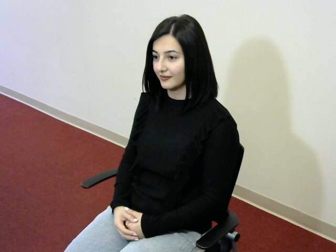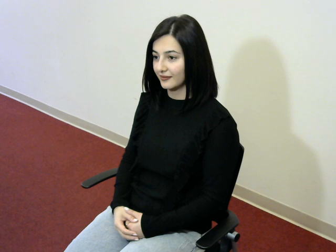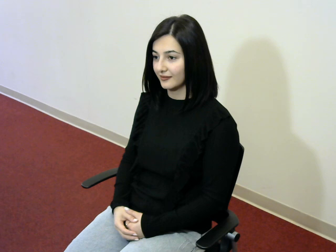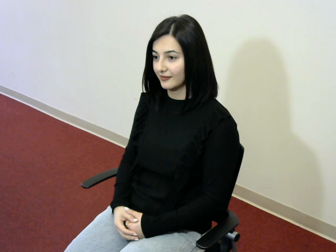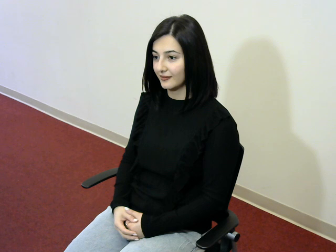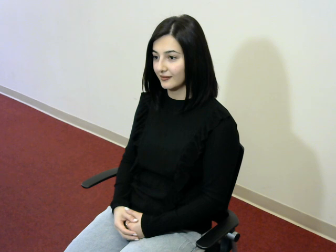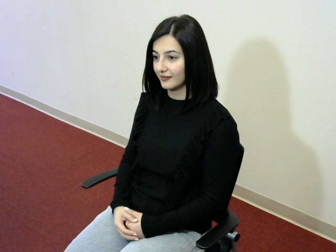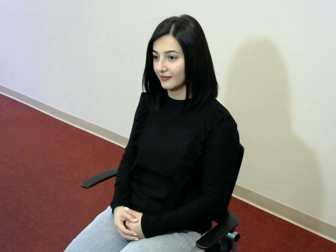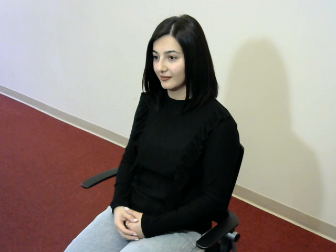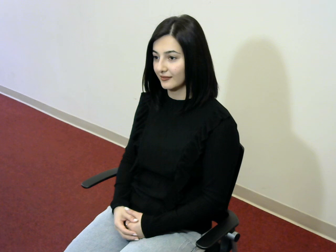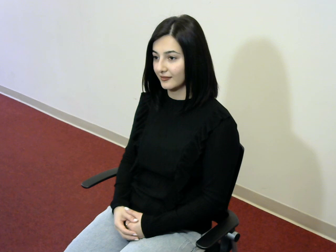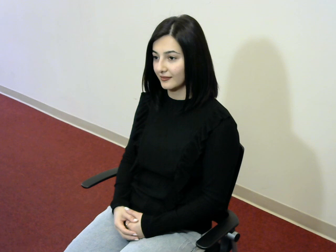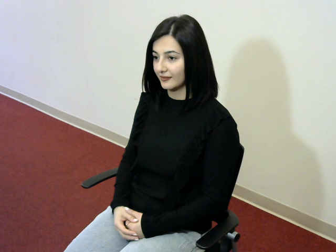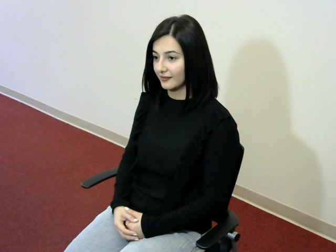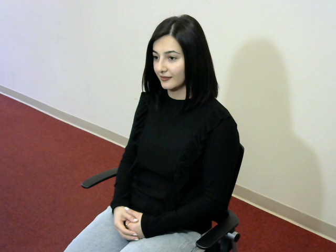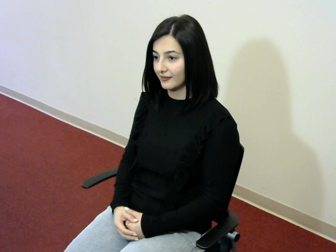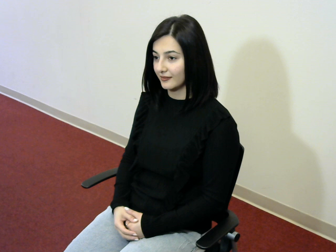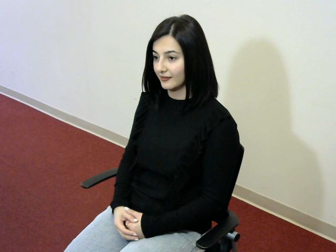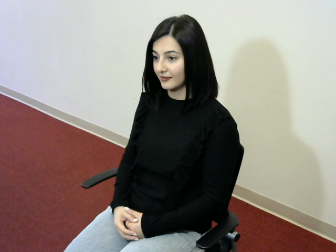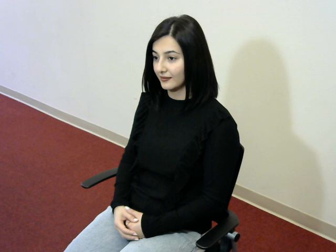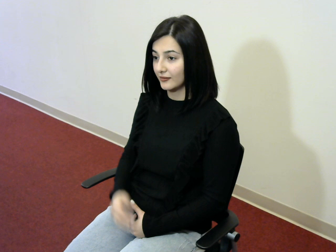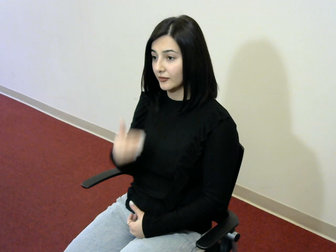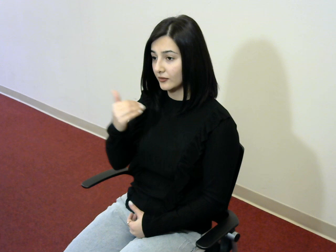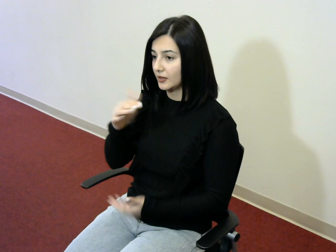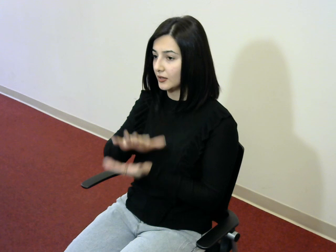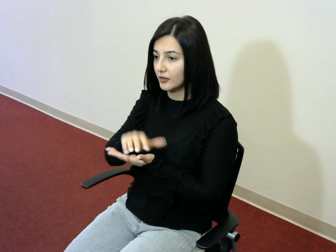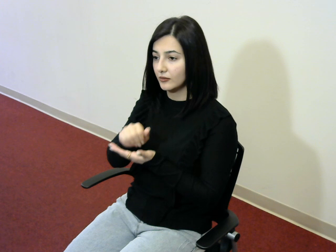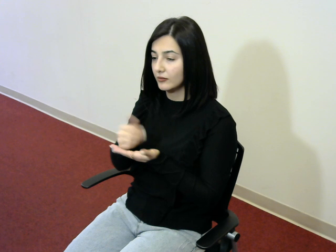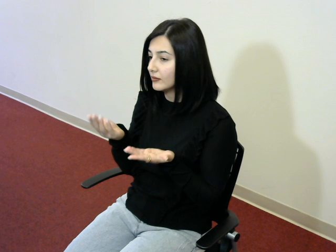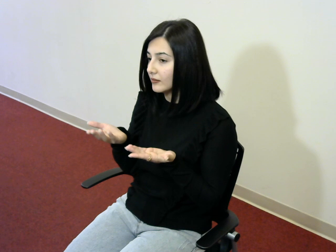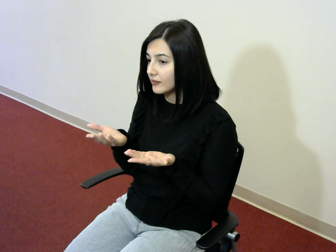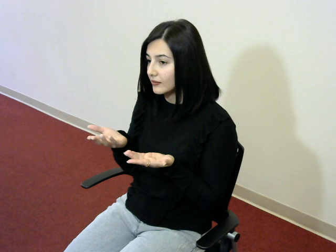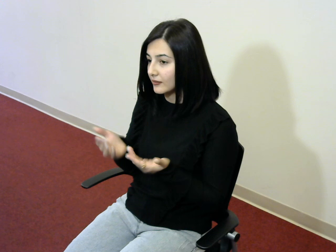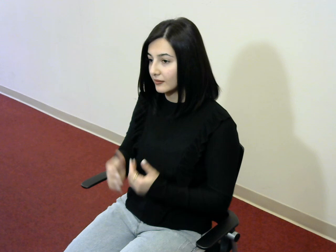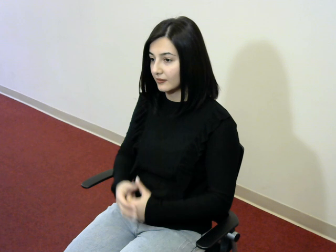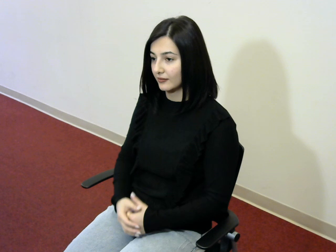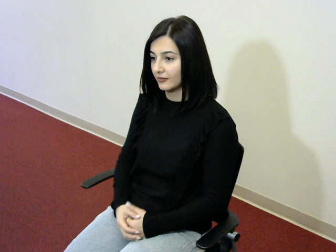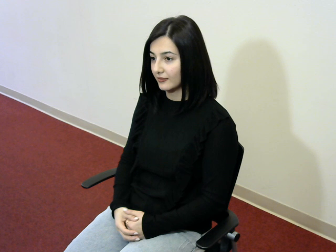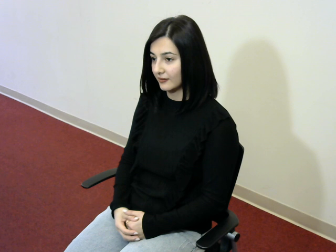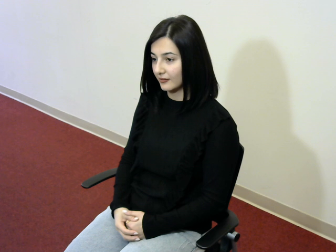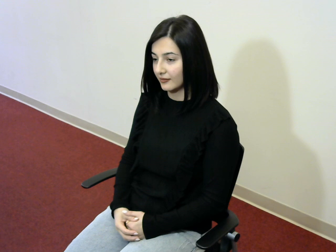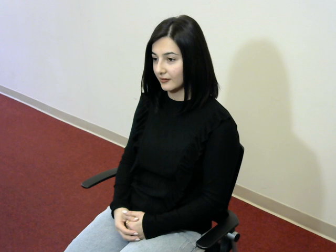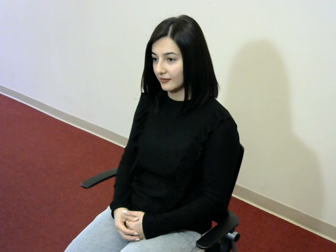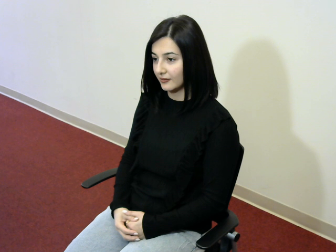Sənin ləqəbin nədir?